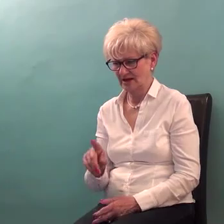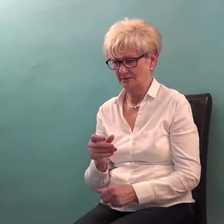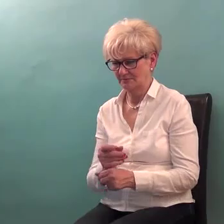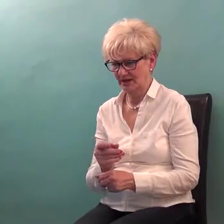Praca.